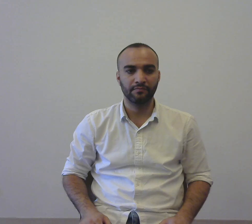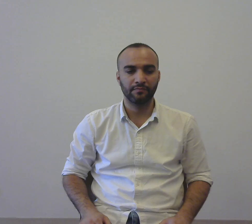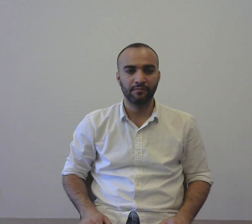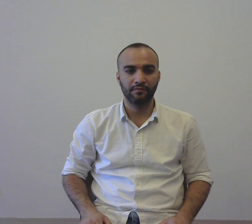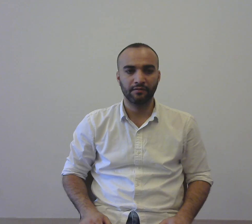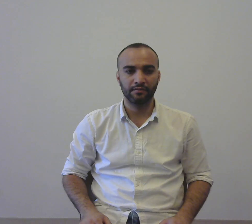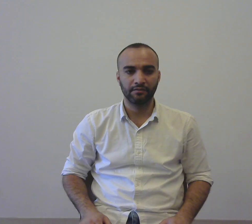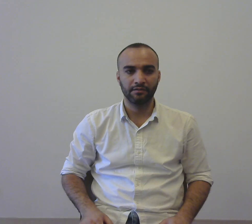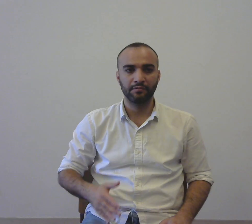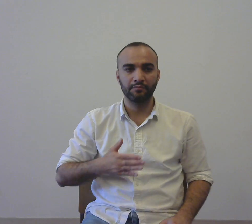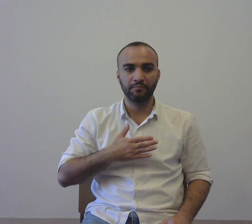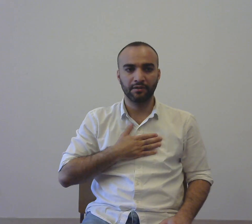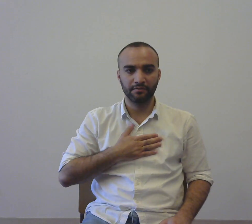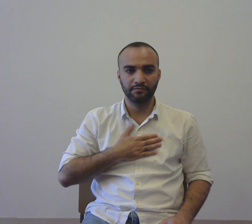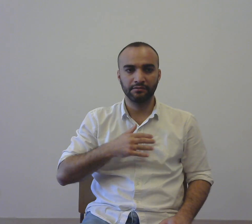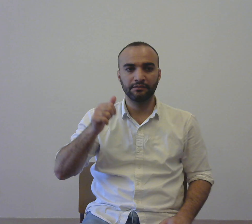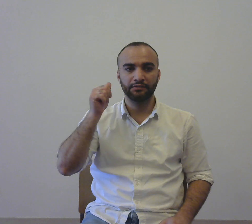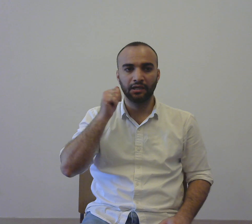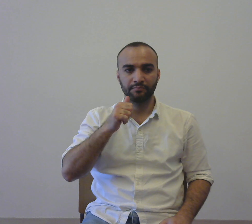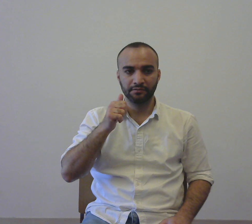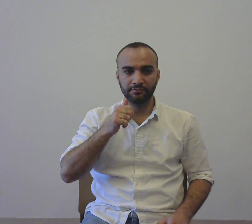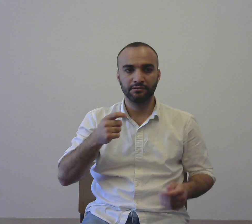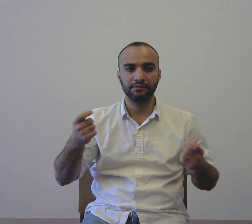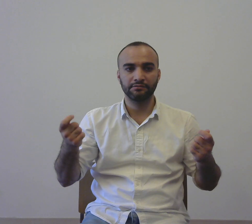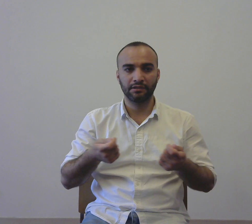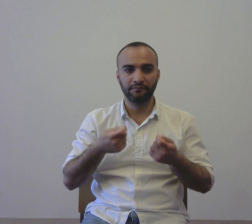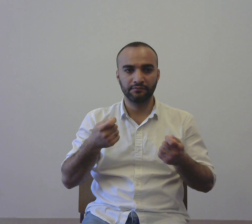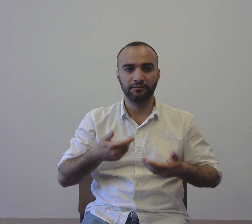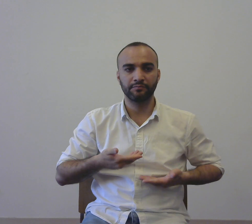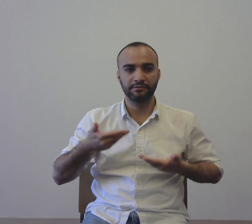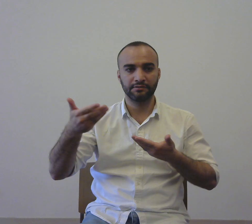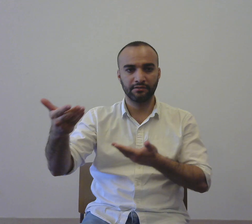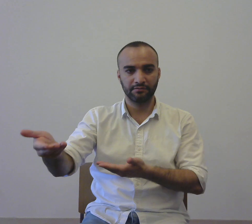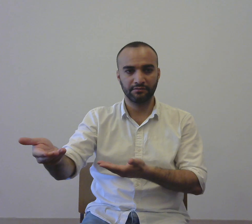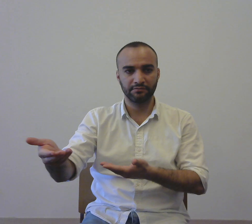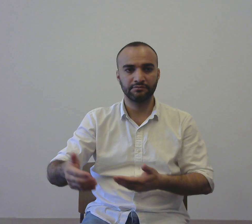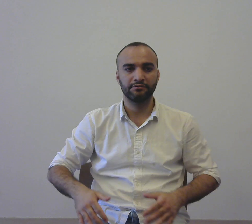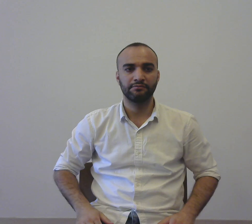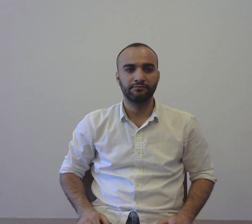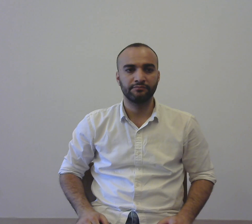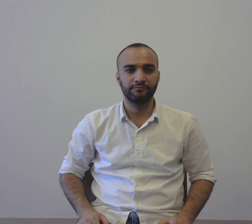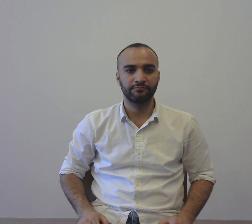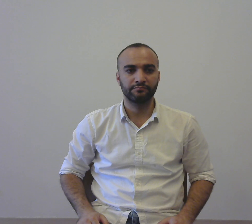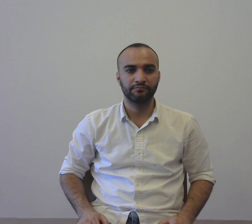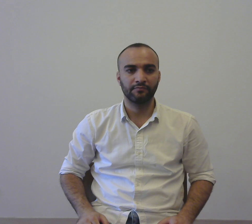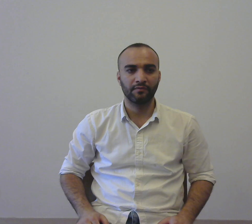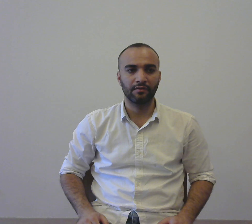Bizi sabah toya çağırıblar